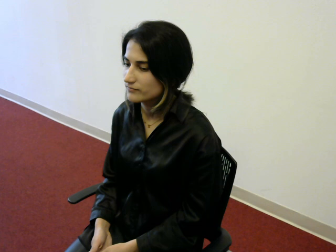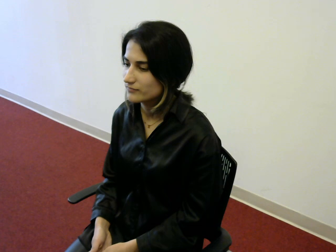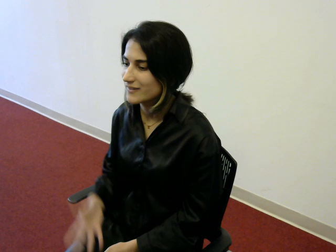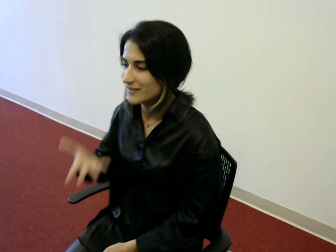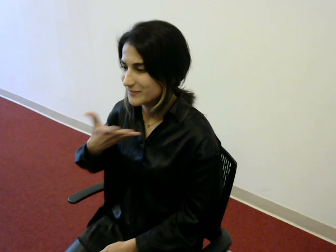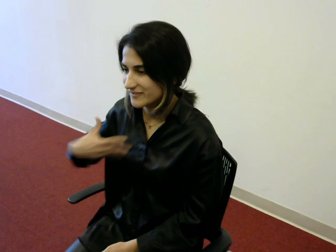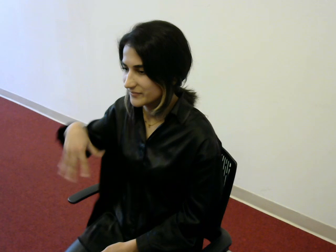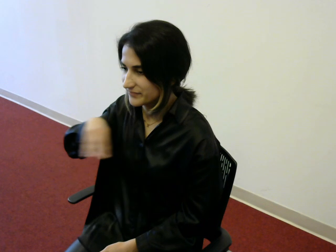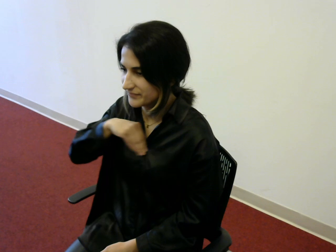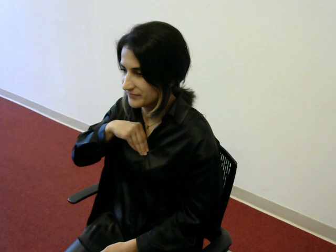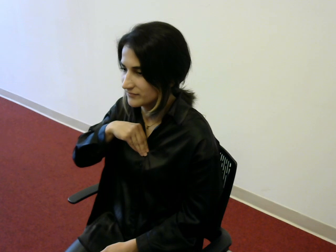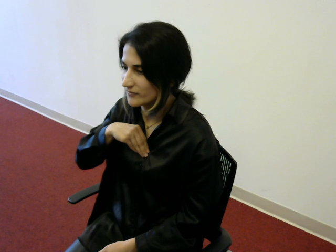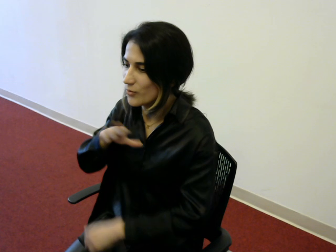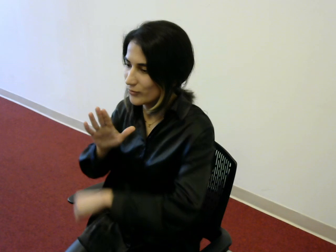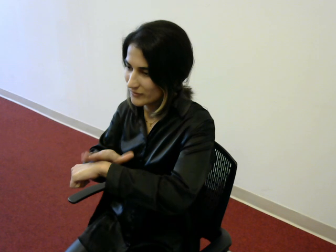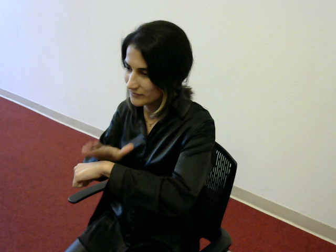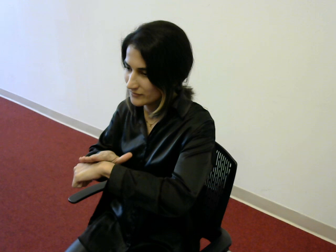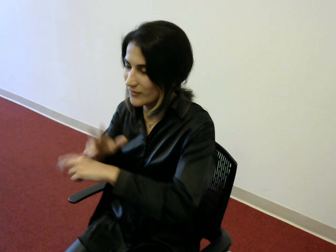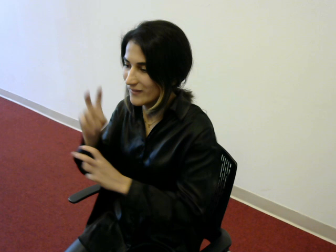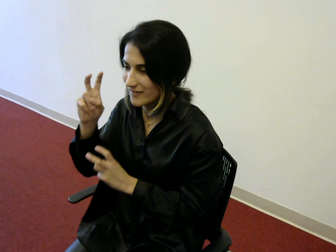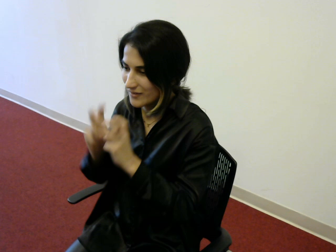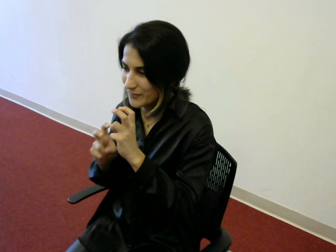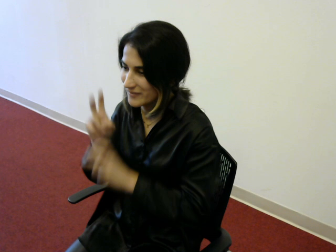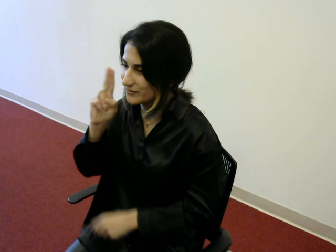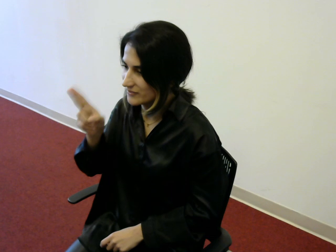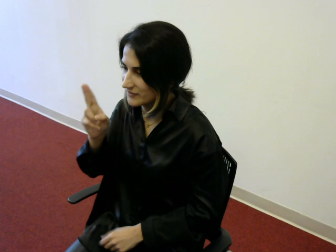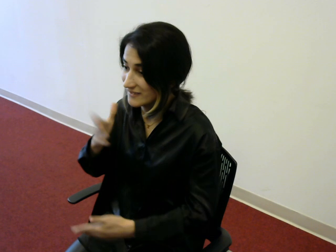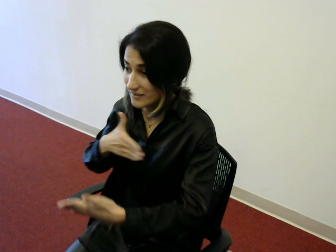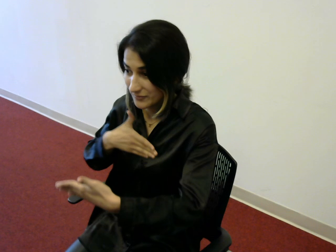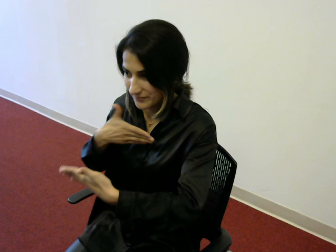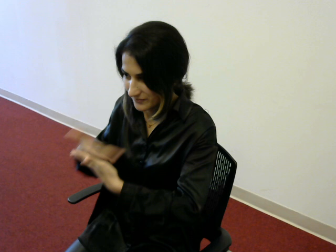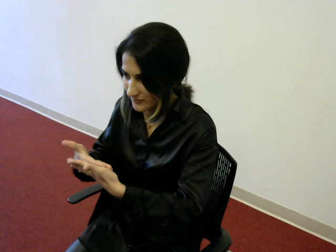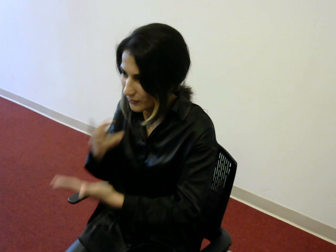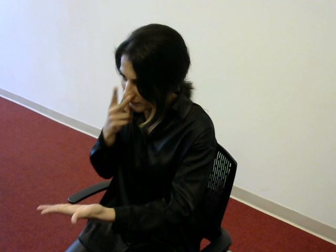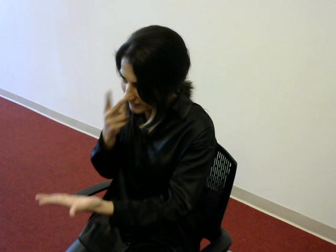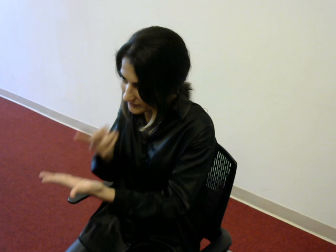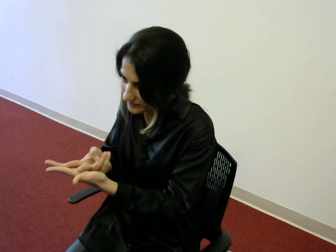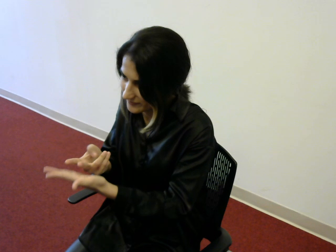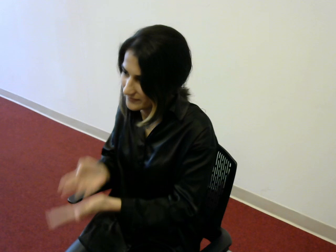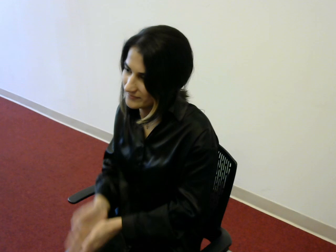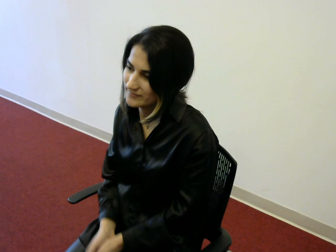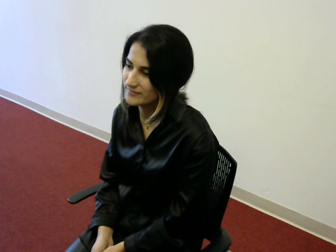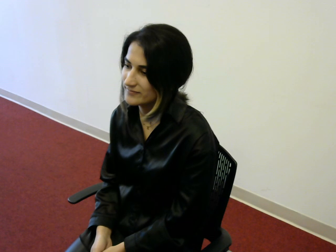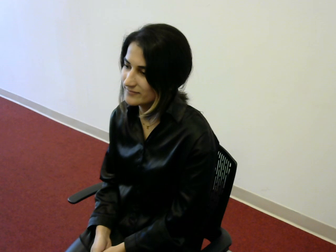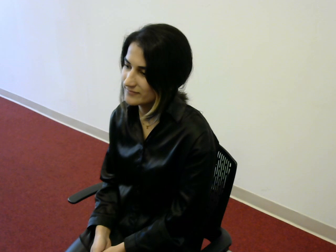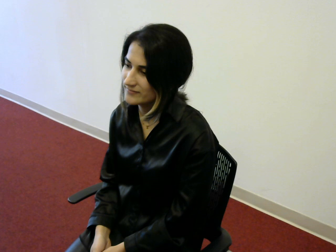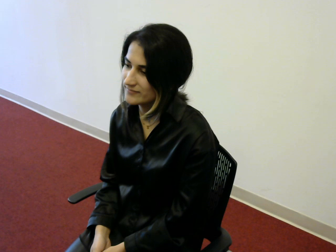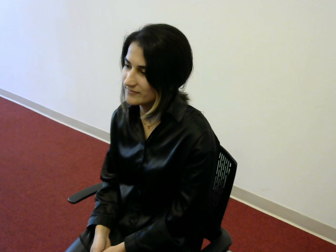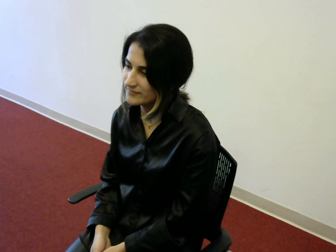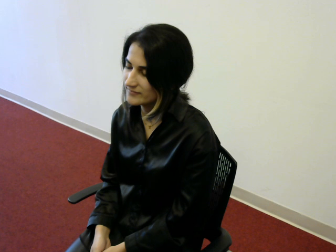Biz özəl şirkət kimi fəaliyyət göstəririk